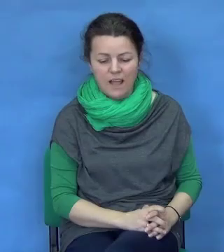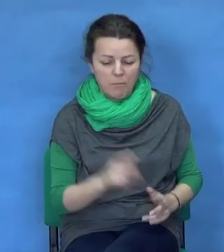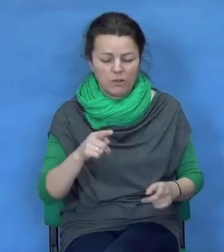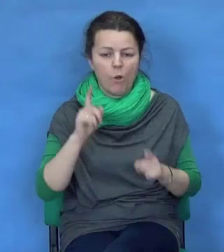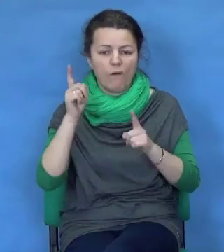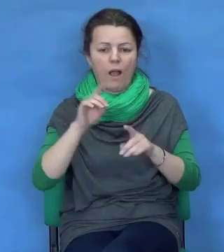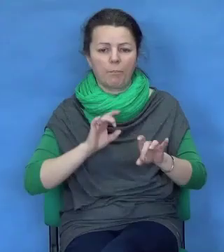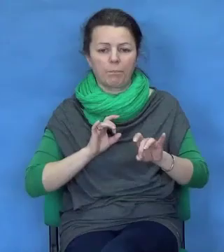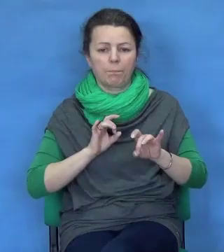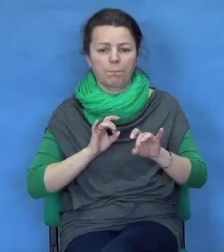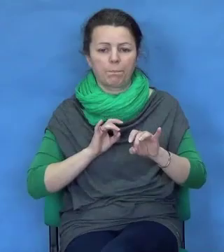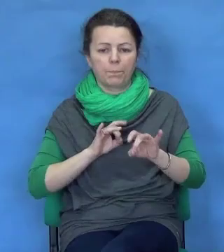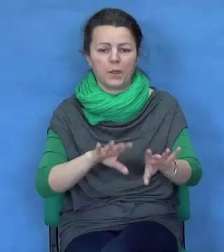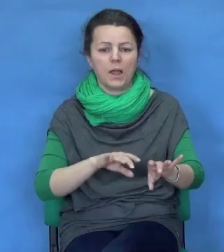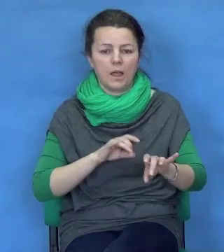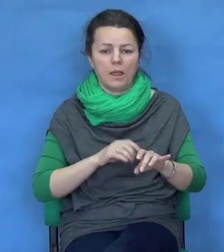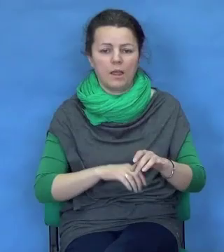Trzeba uważać, biegnąc.